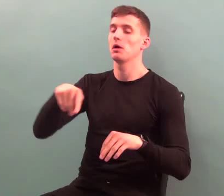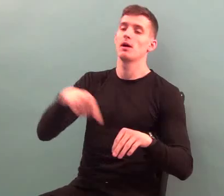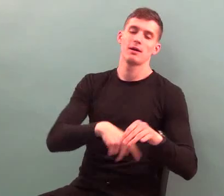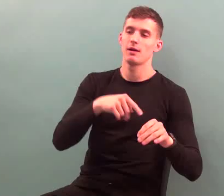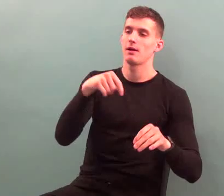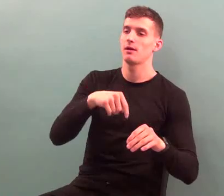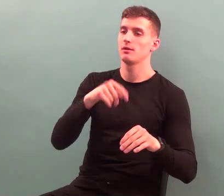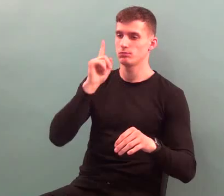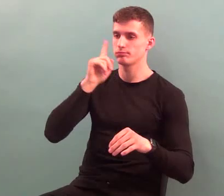Na dole chłopak...